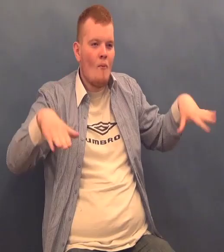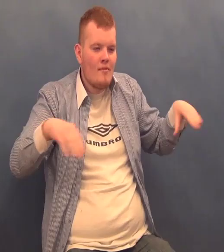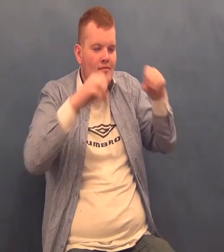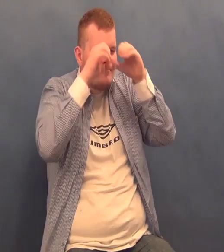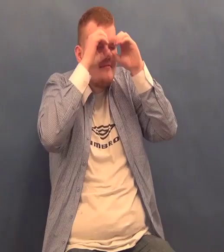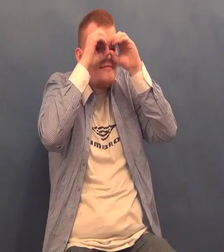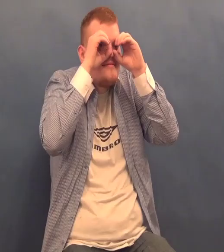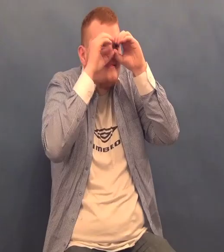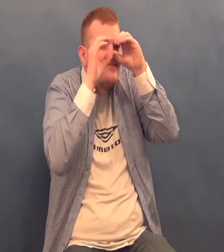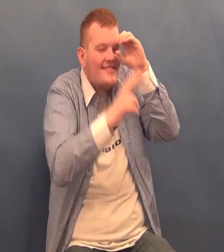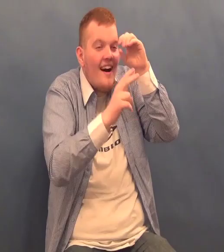Kot patrzy przez lornetkę i stwierdza, że to ptaszek.